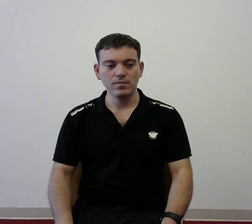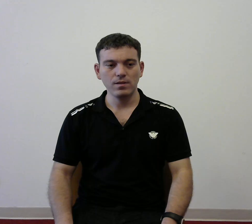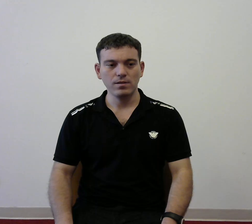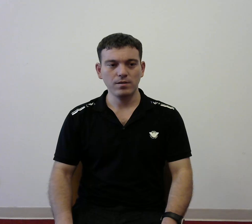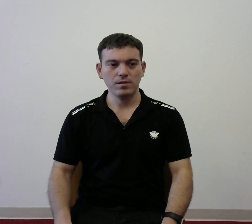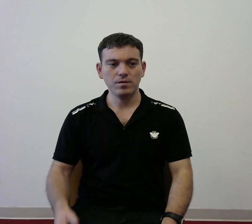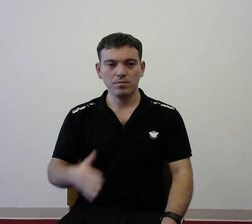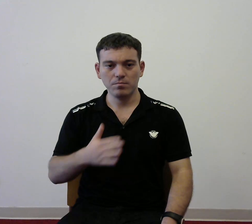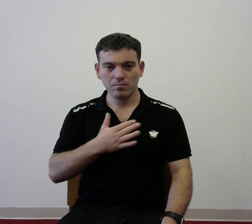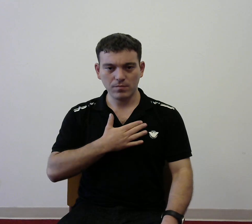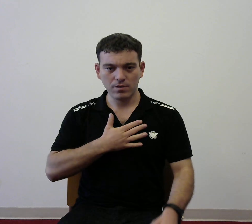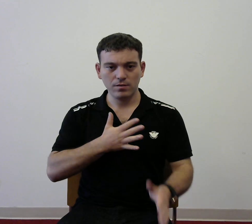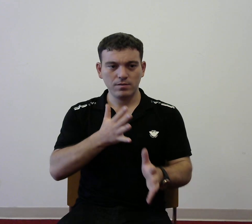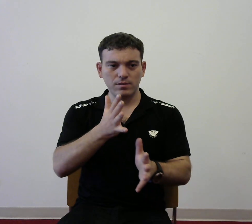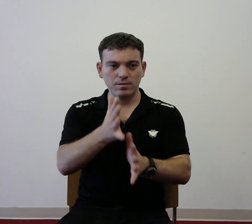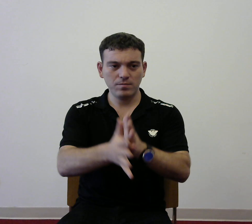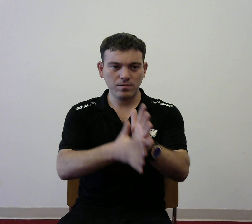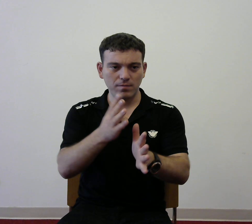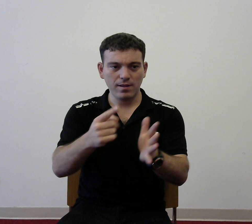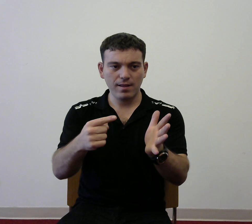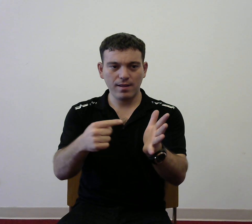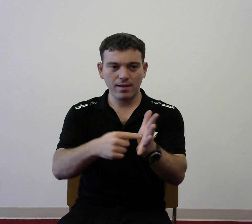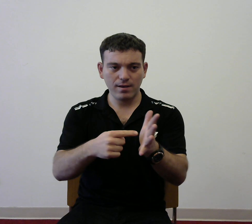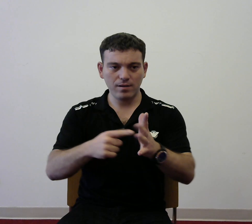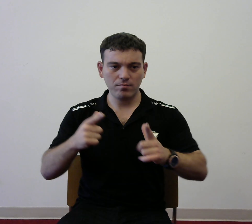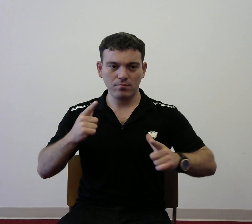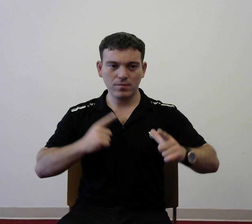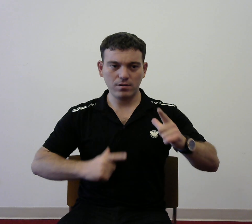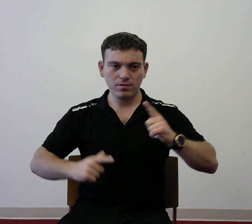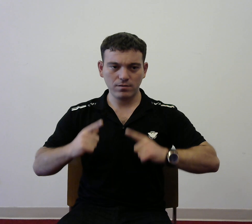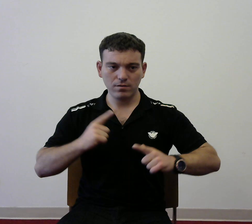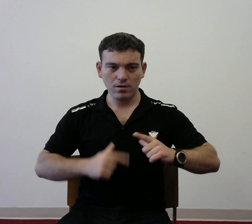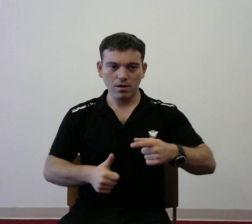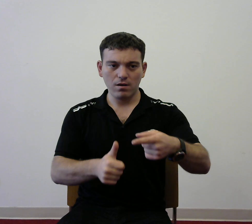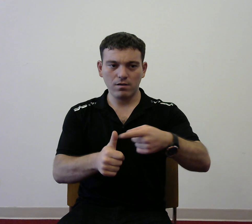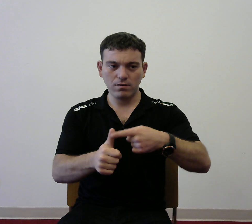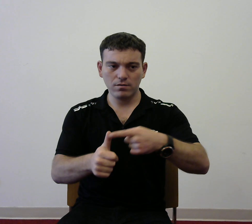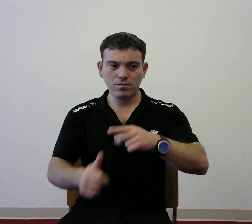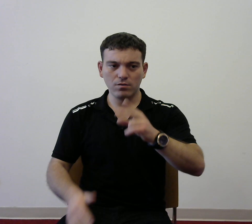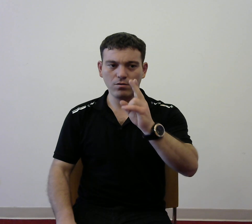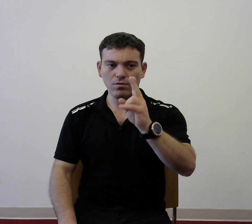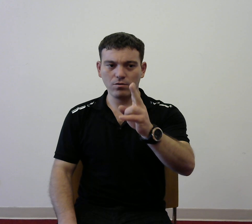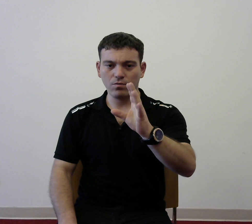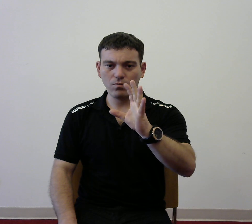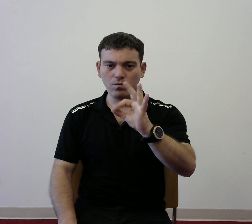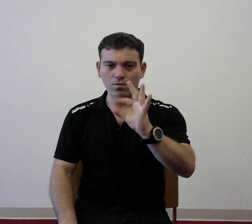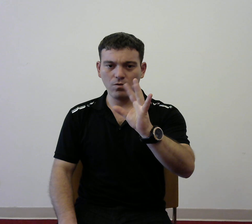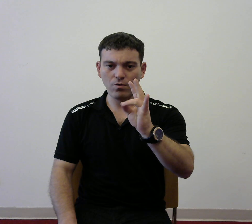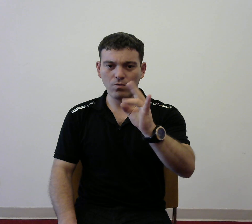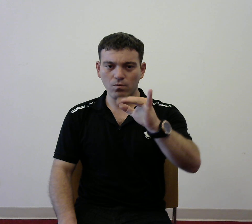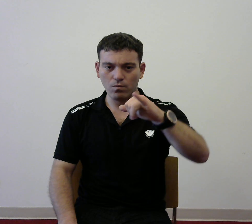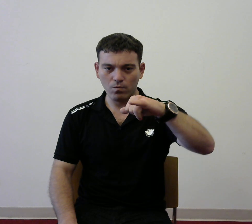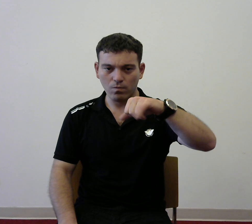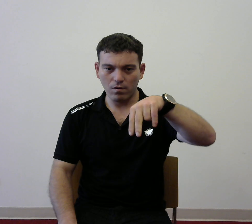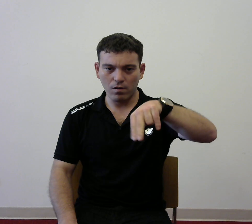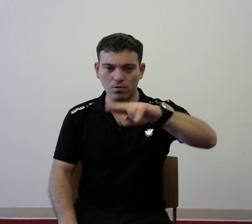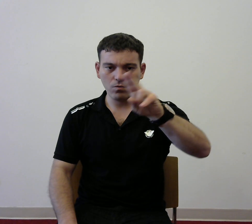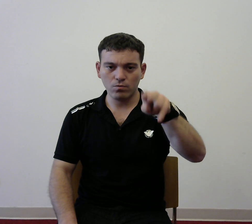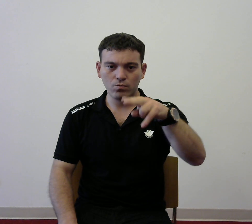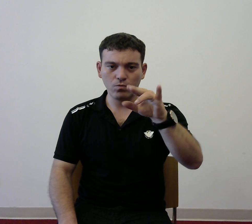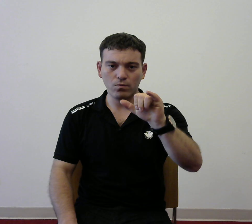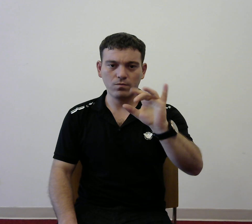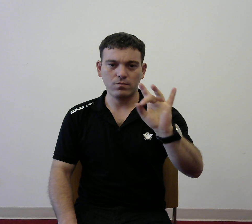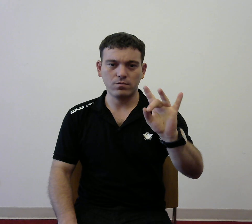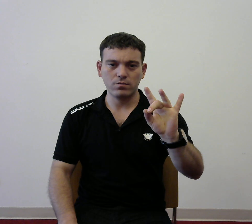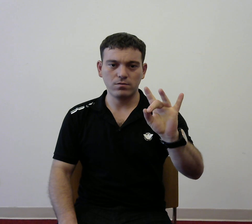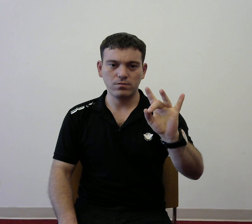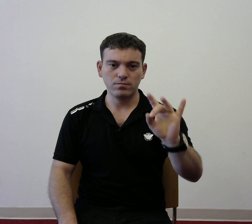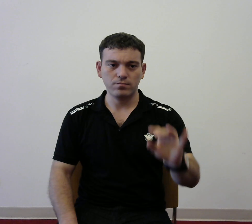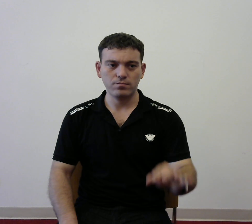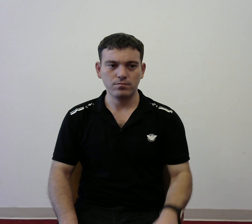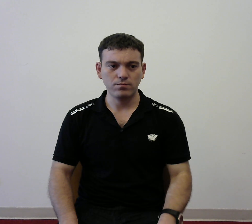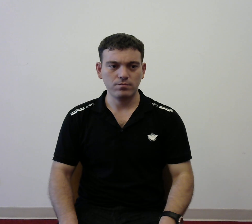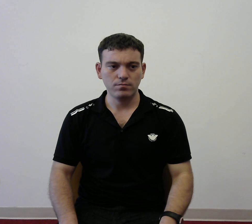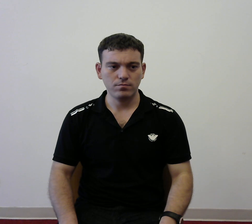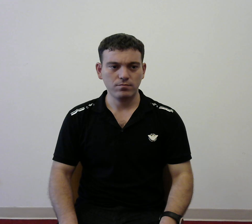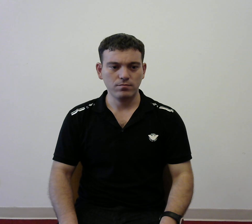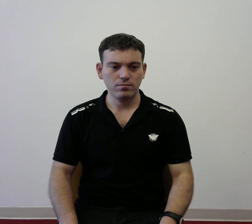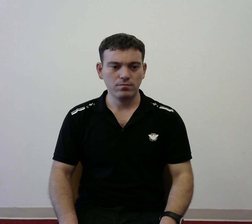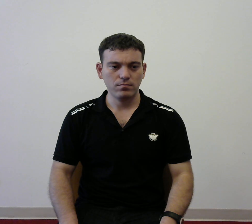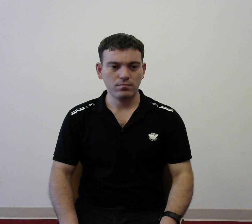Mənim işarə dili müəlliməmin adı Könüldür